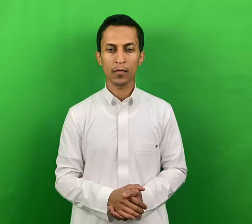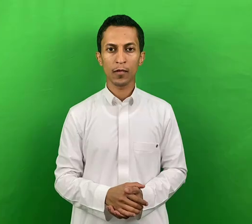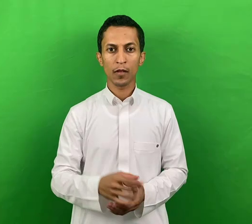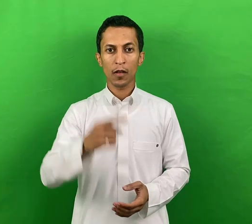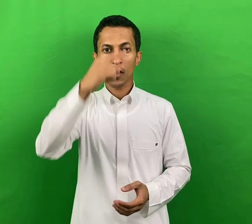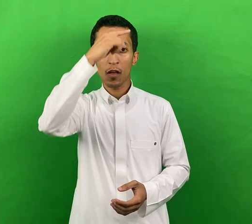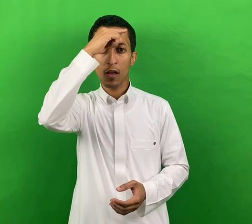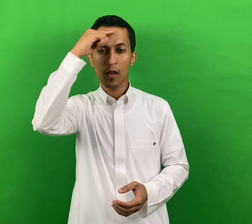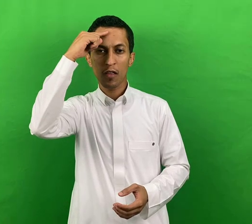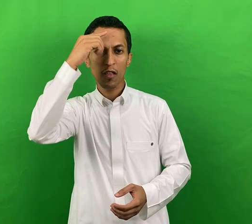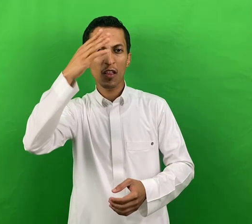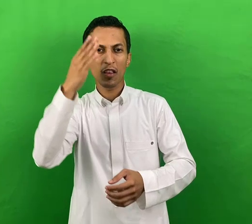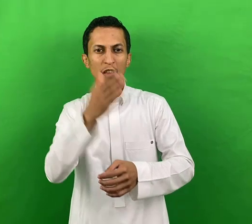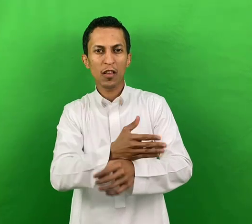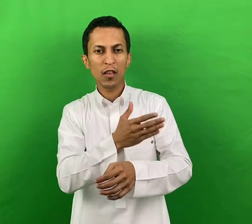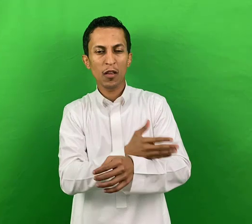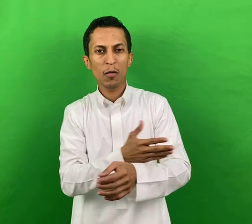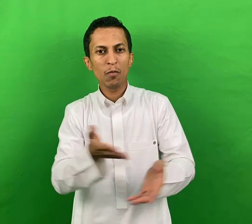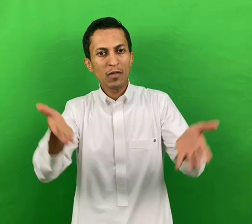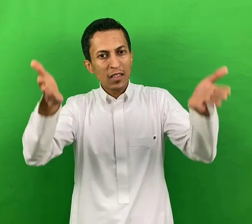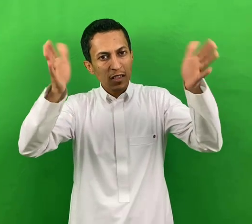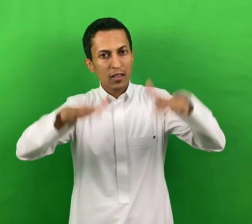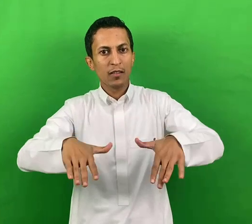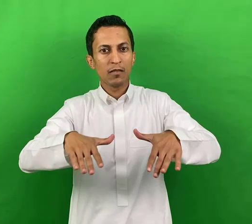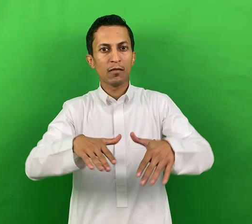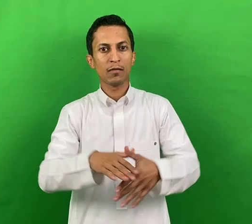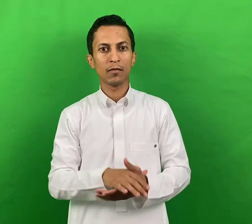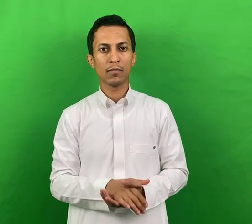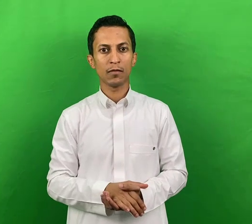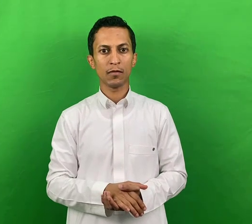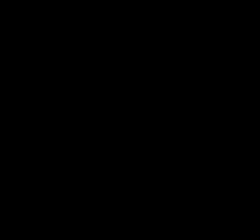قد شقي شقاوة